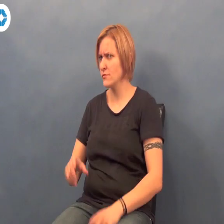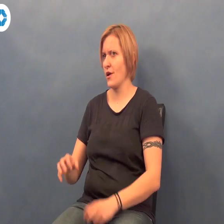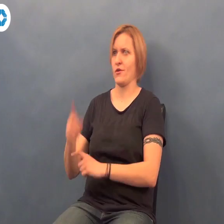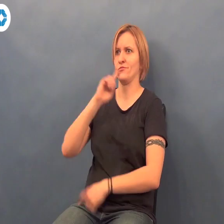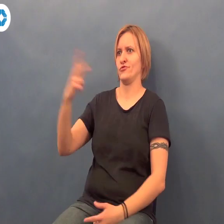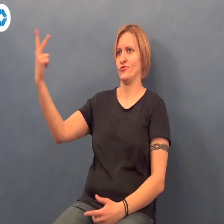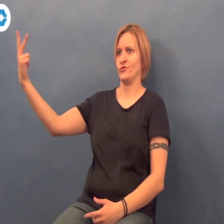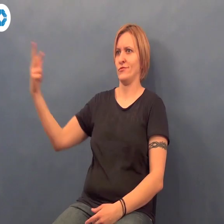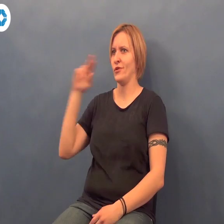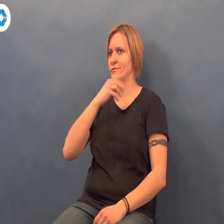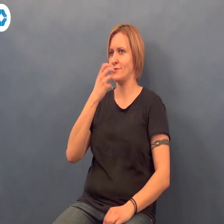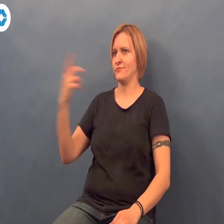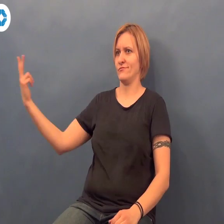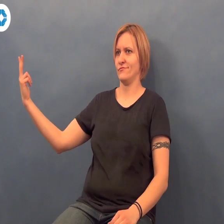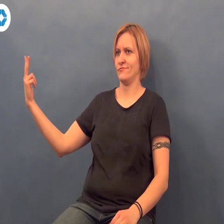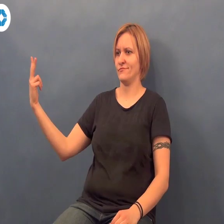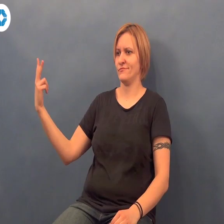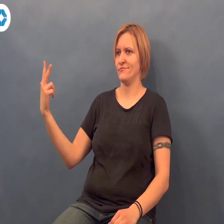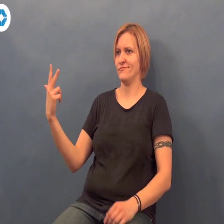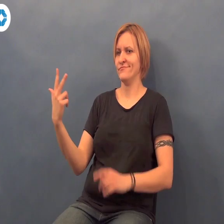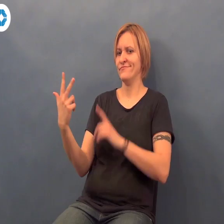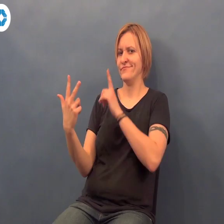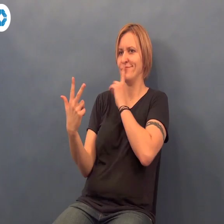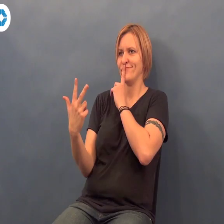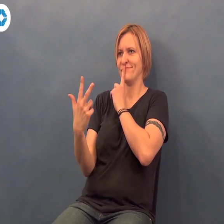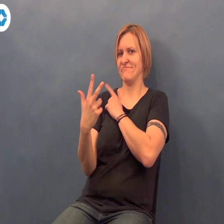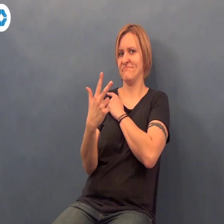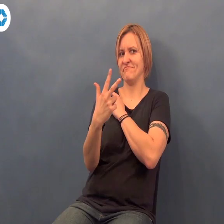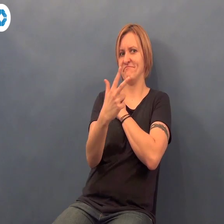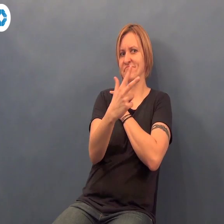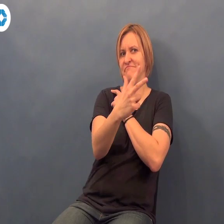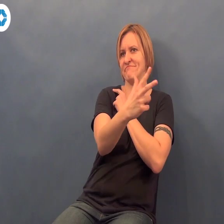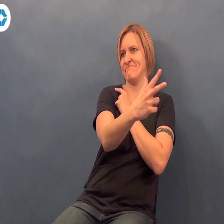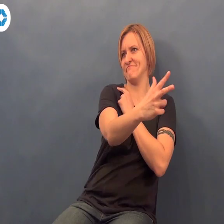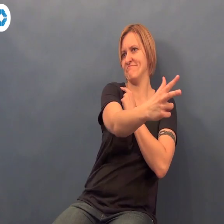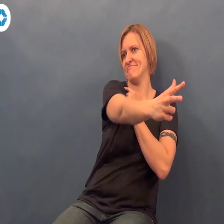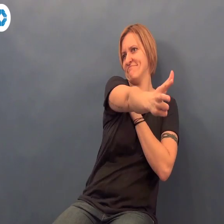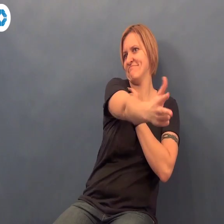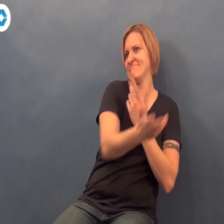W tym momencie trzech chłopców jedzących gruszki idzie w jego kierunku, mijają go, mężczyzna patrzy na nich i milczy.